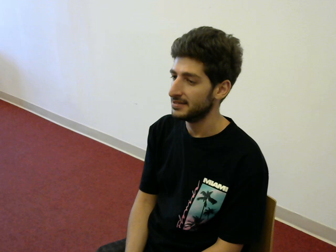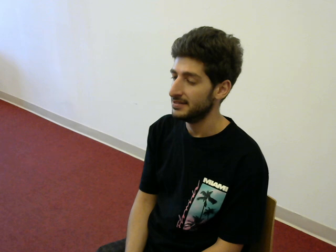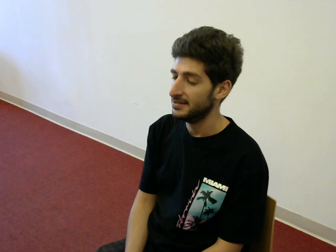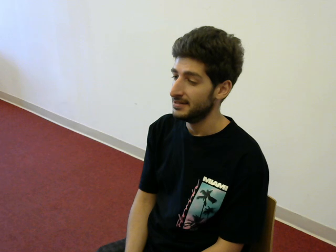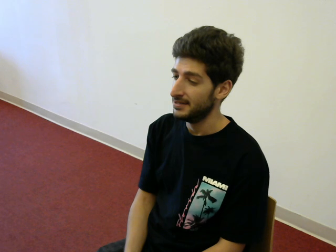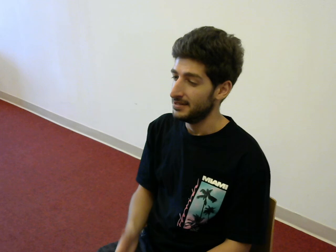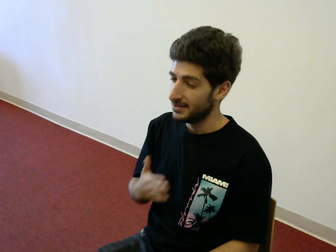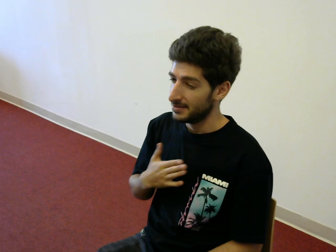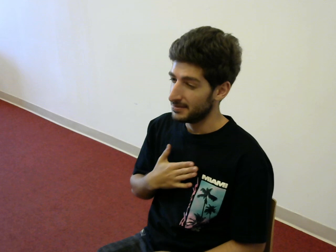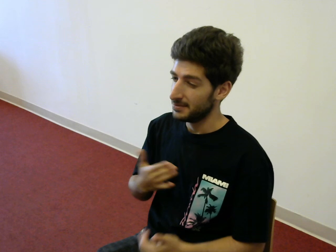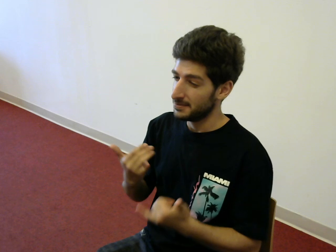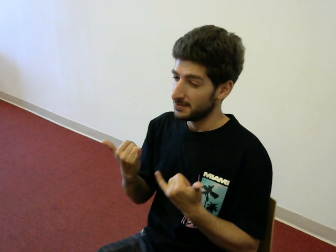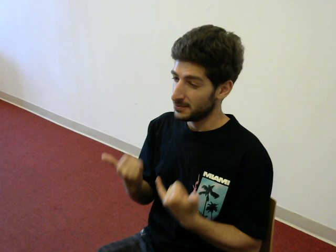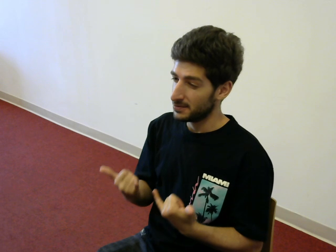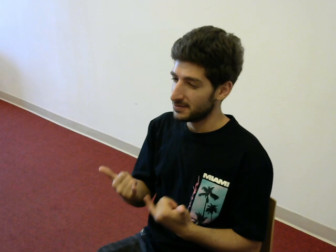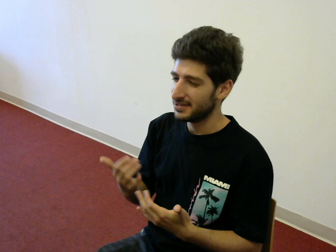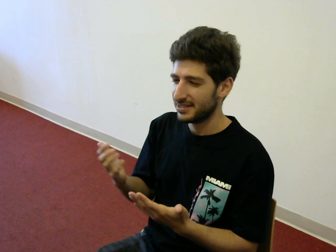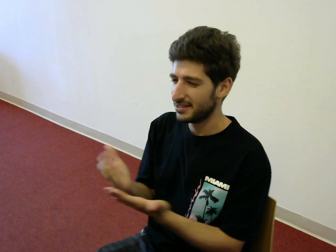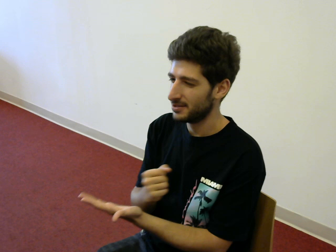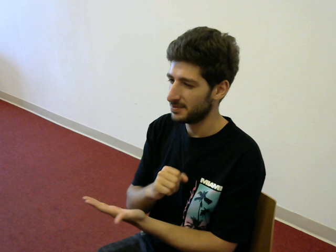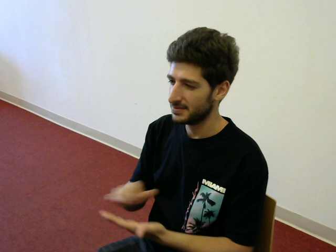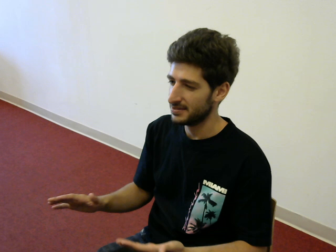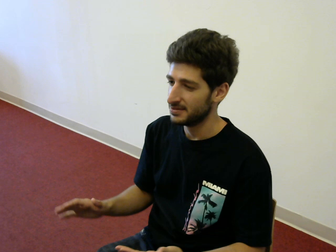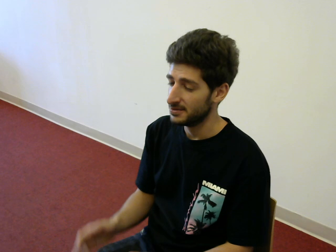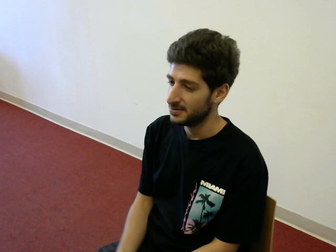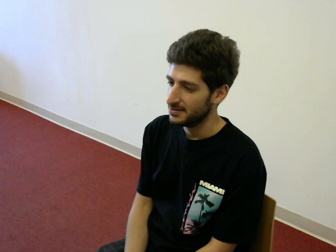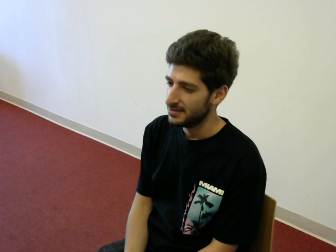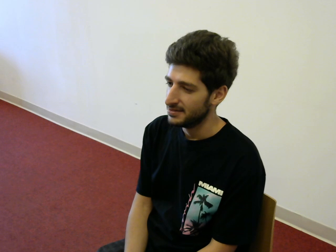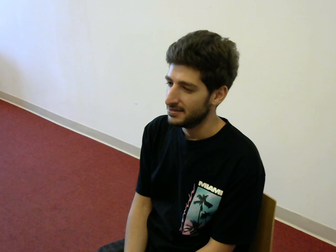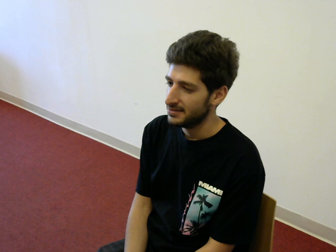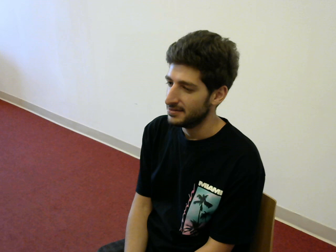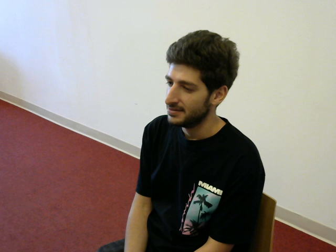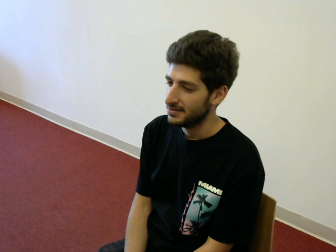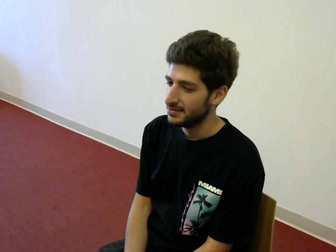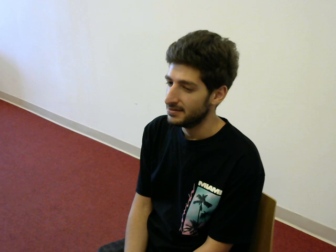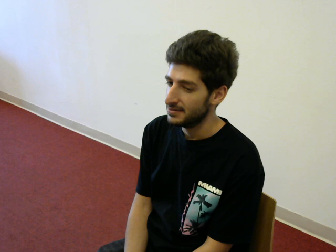Məndə bu gün alınmır